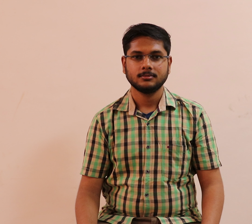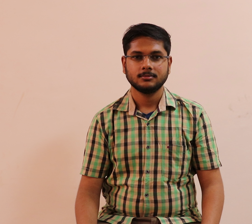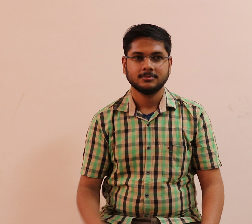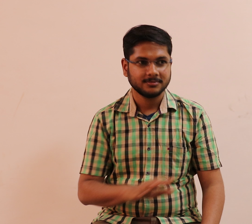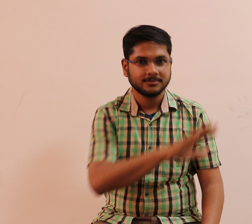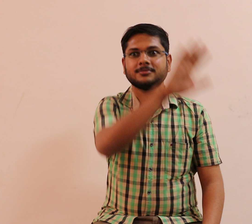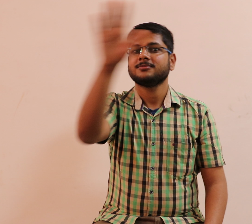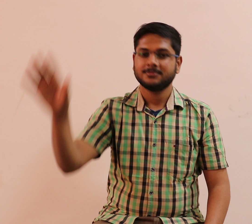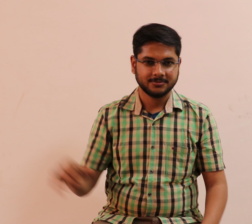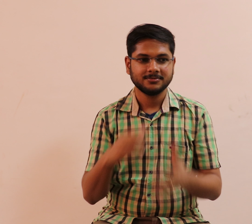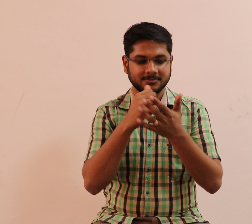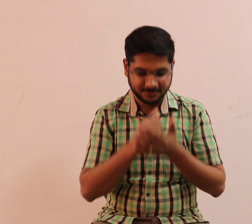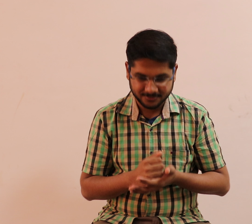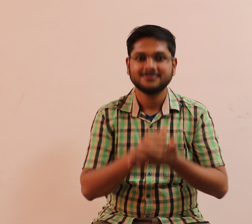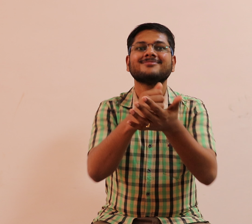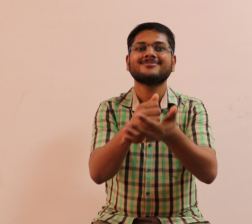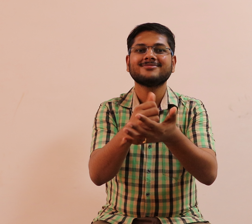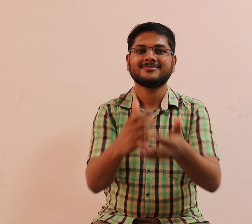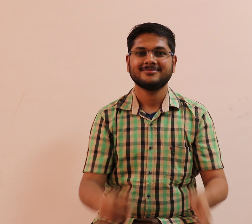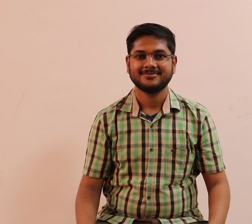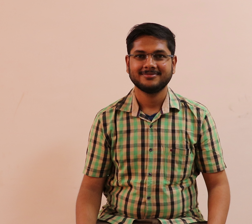we are all with you